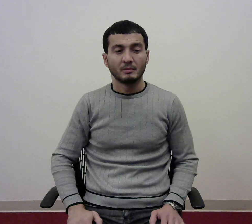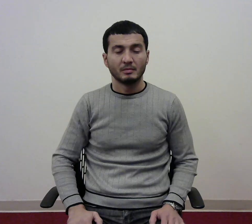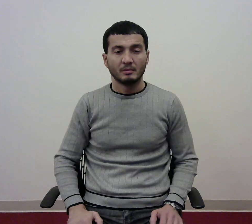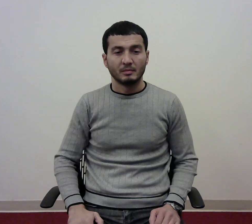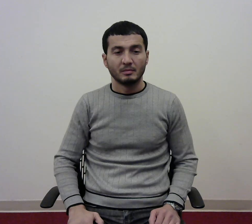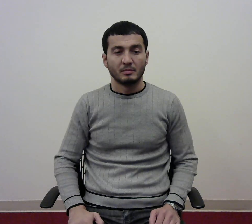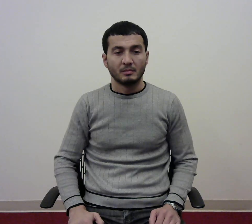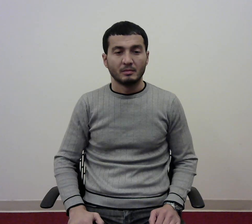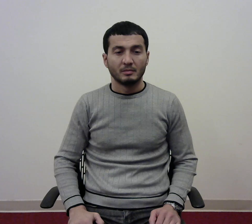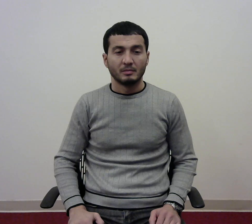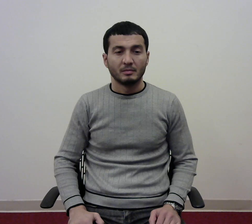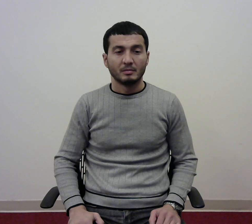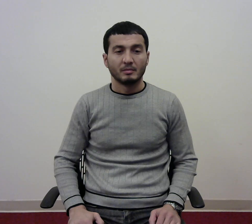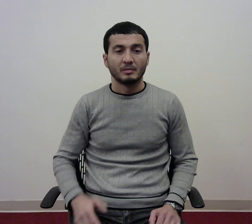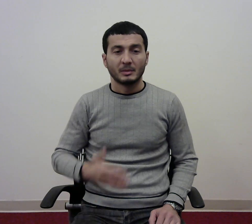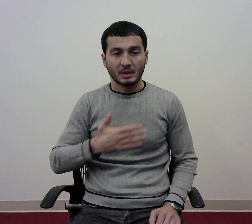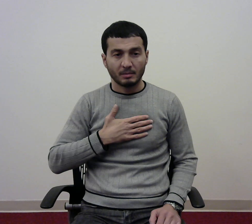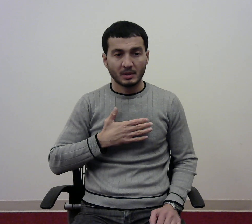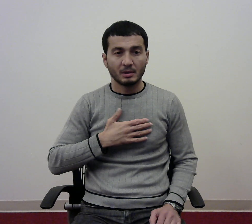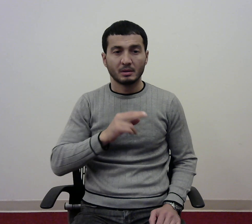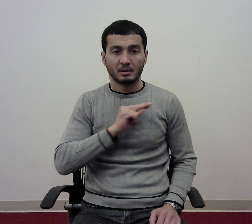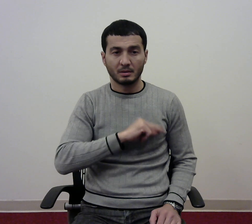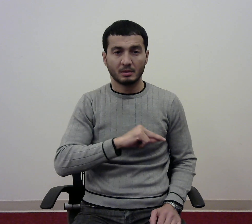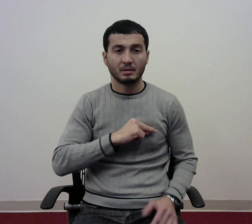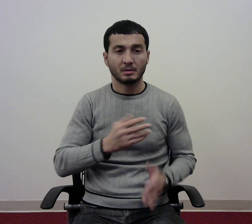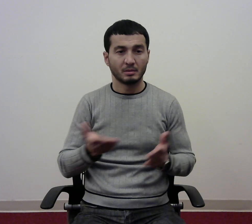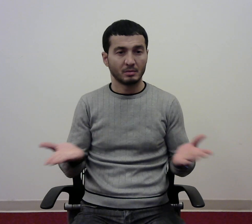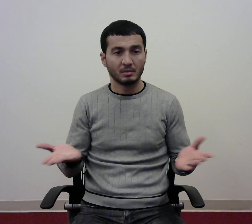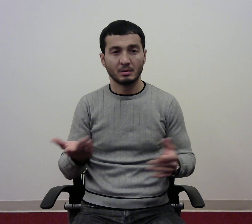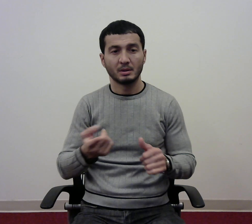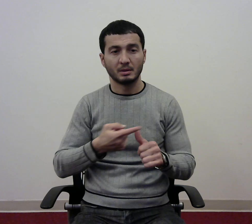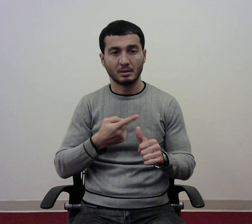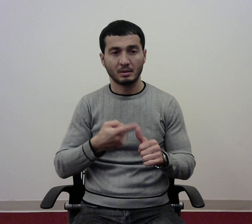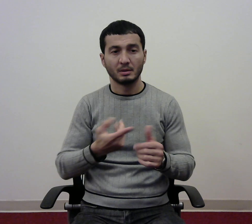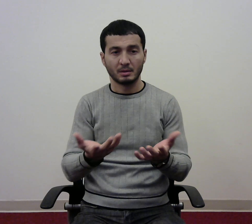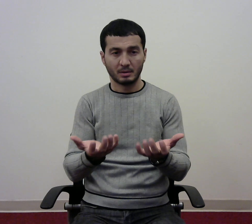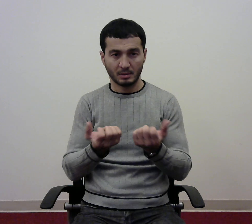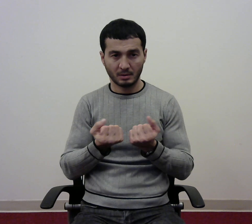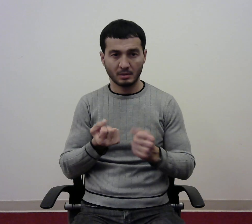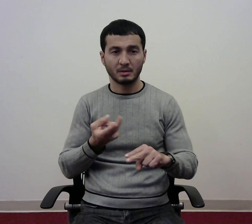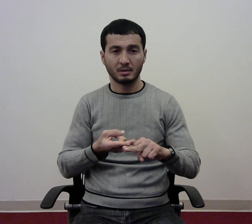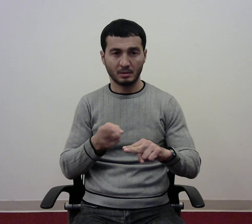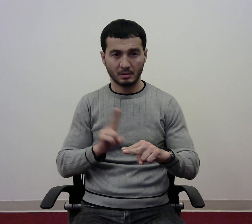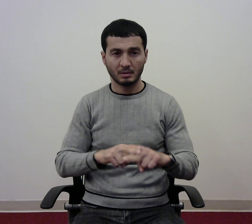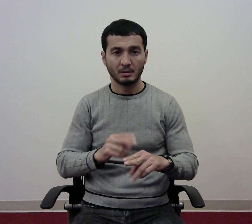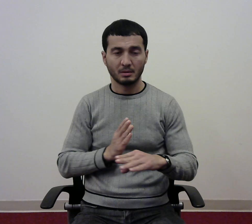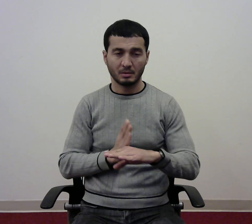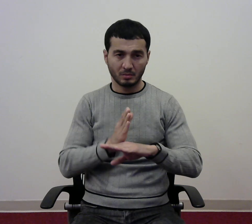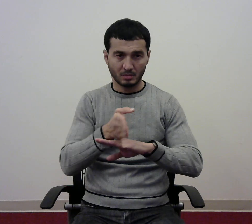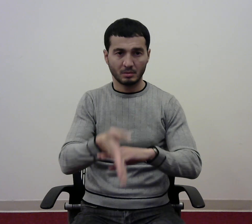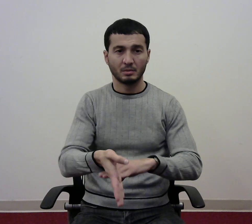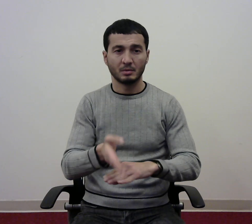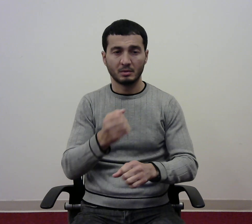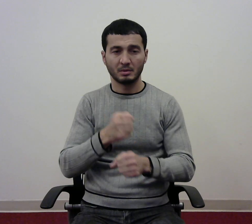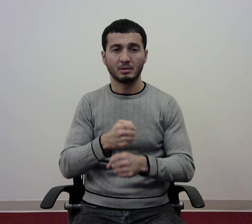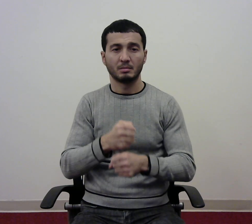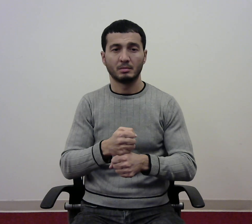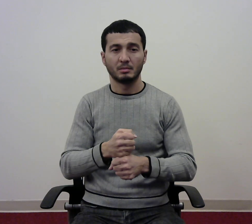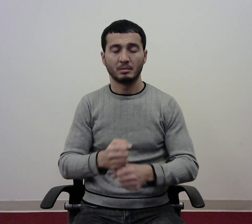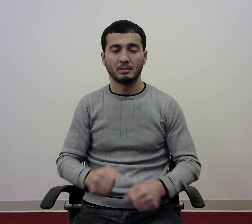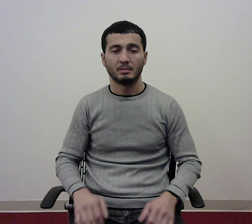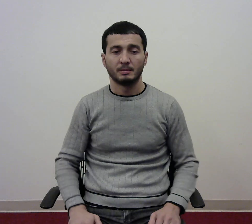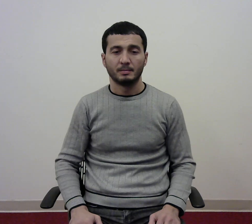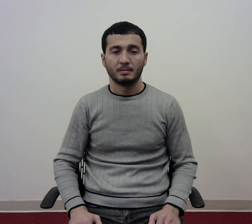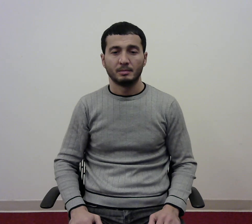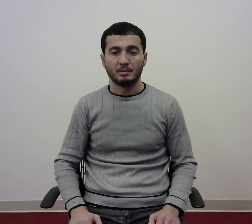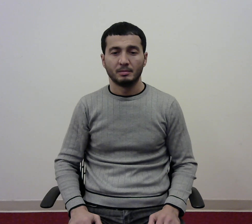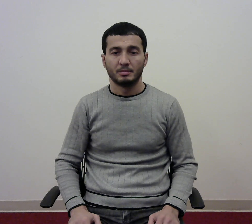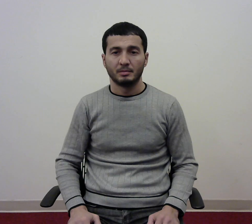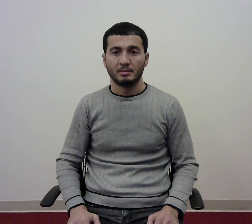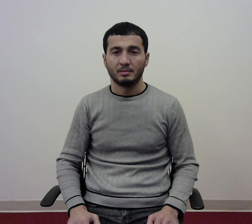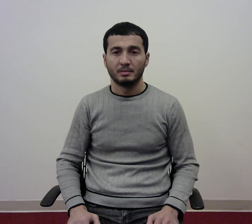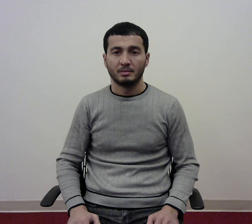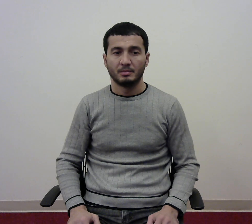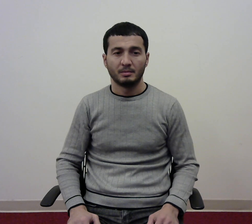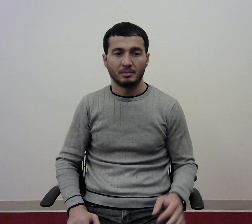Mən işsiz adı almaq üçün müraciət edirəm